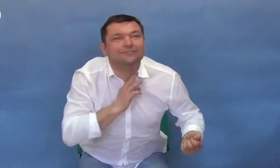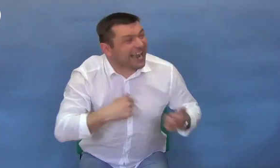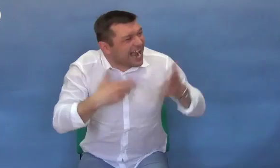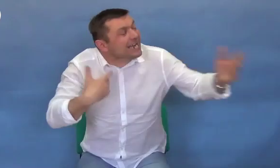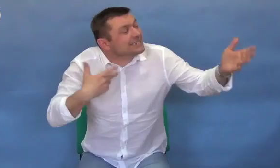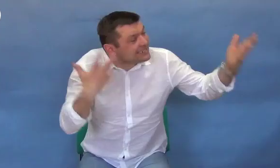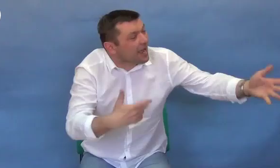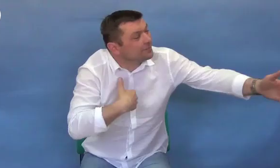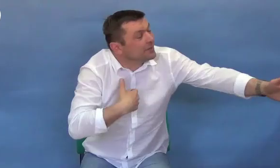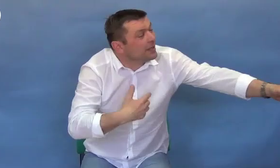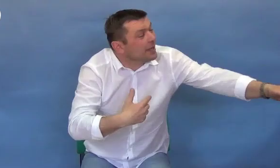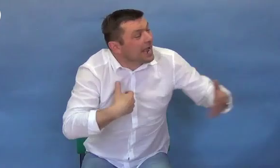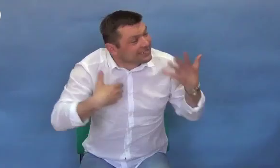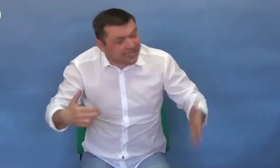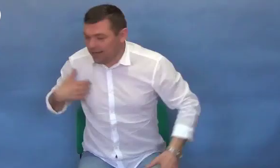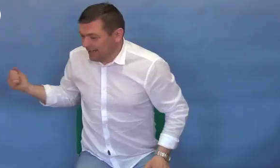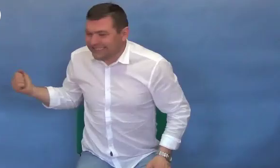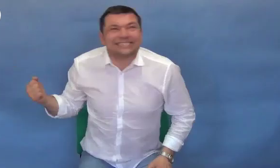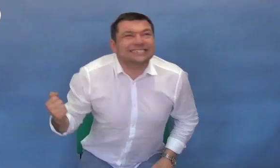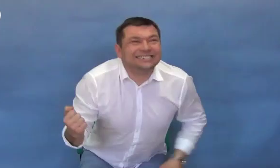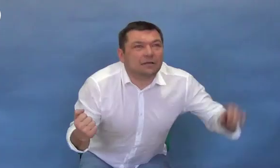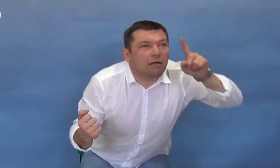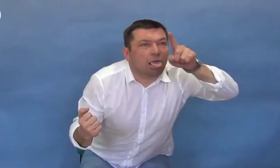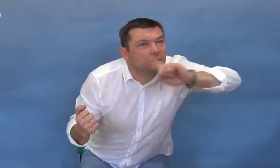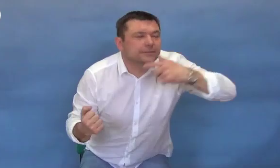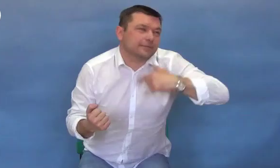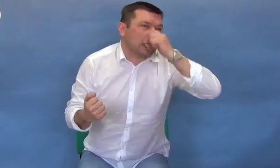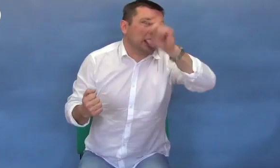Ja chcę pójść tam z koniem, ale widzę zakaz i rezygnuję.